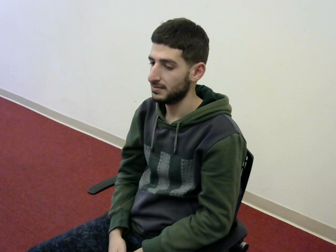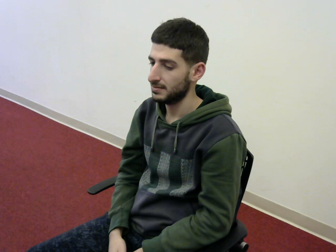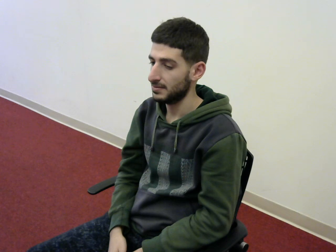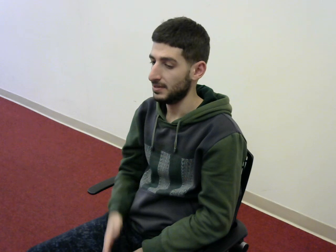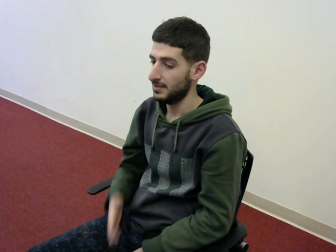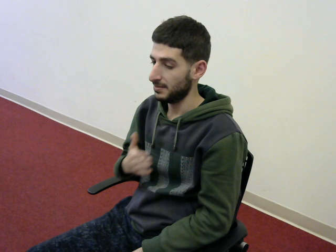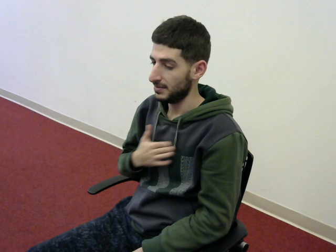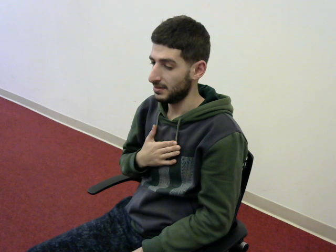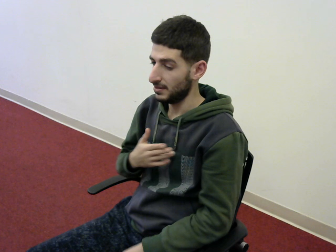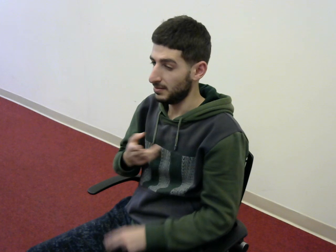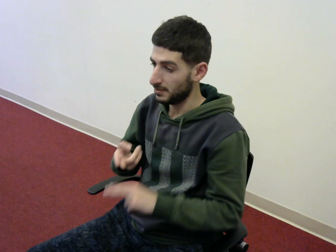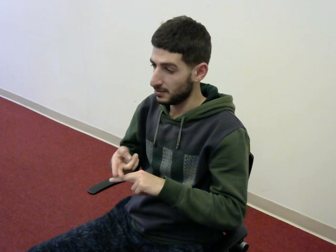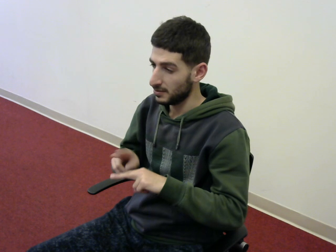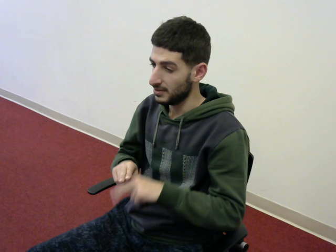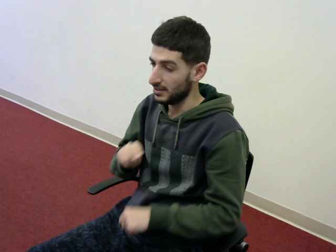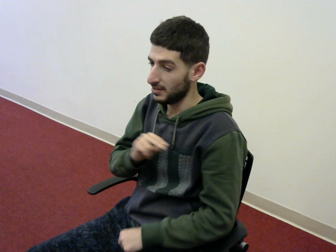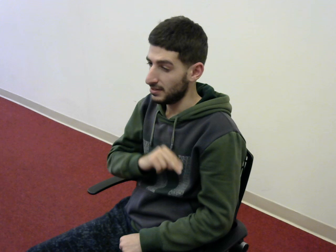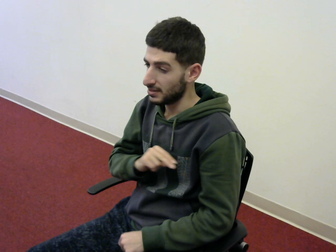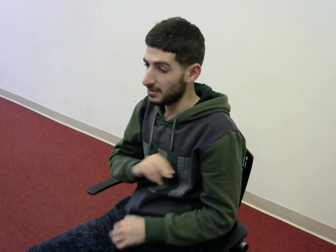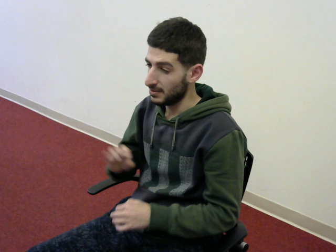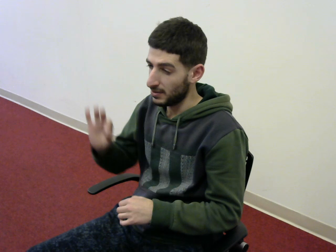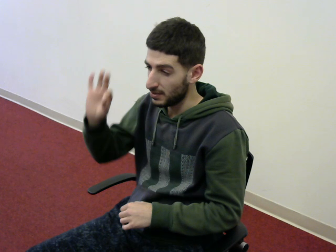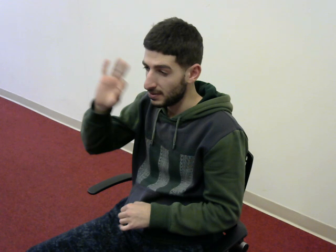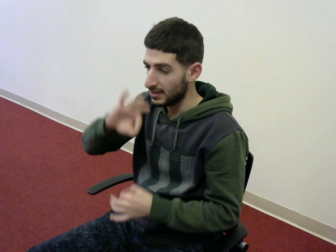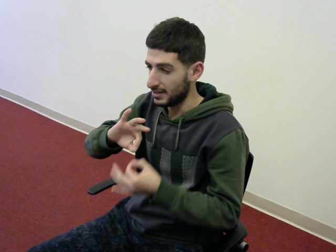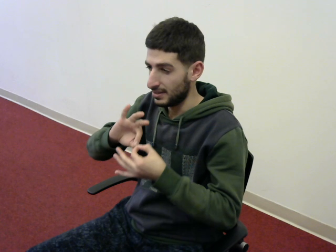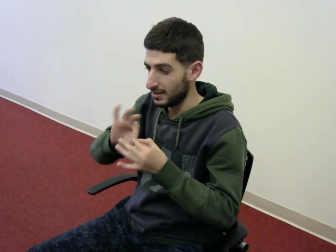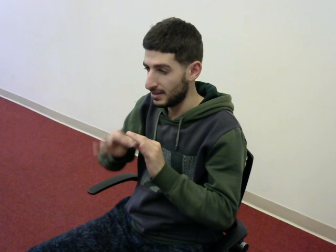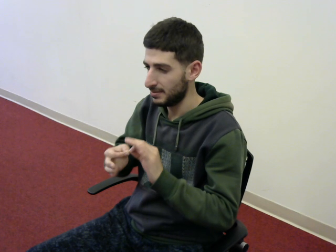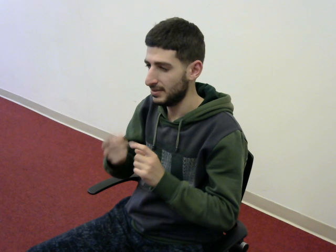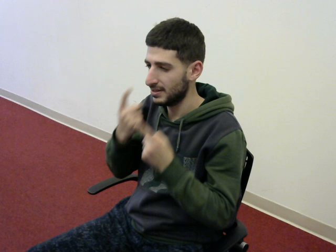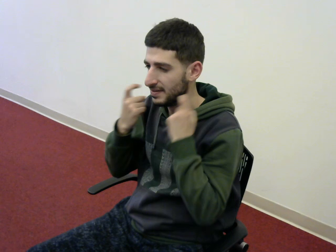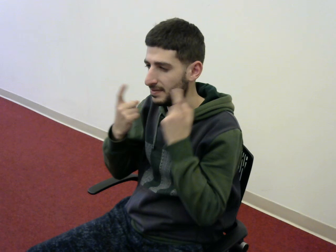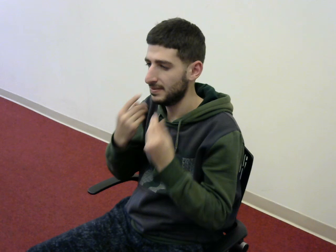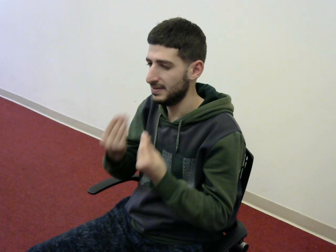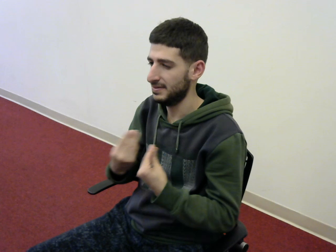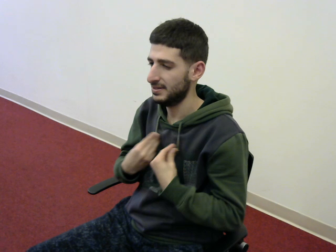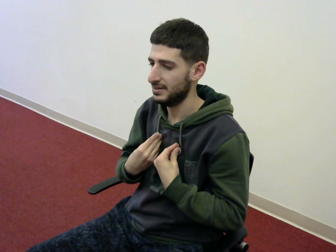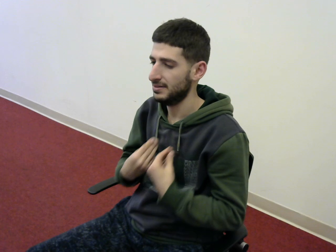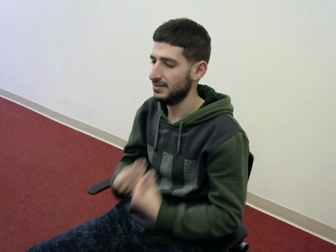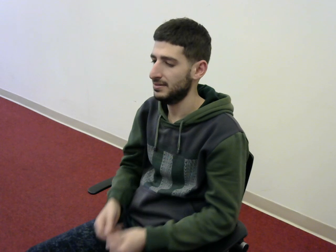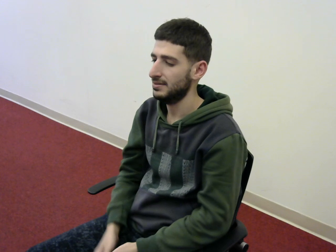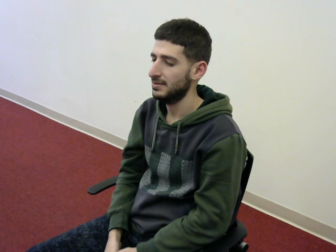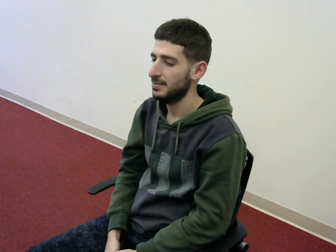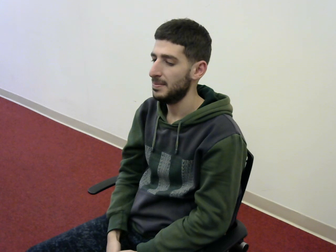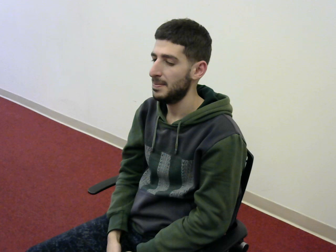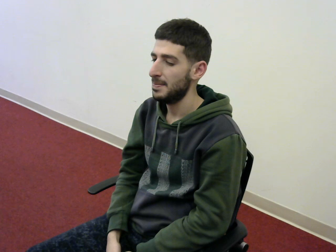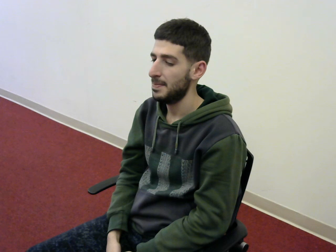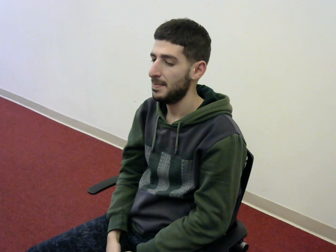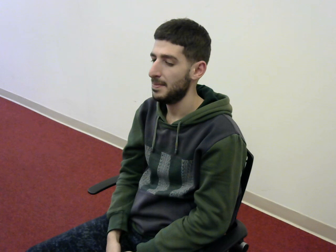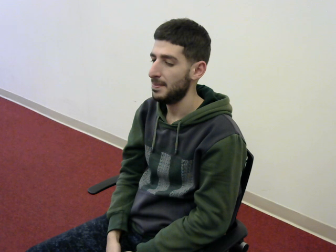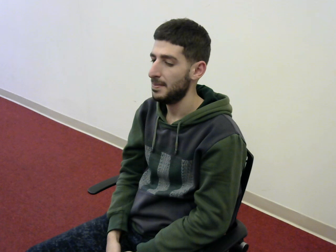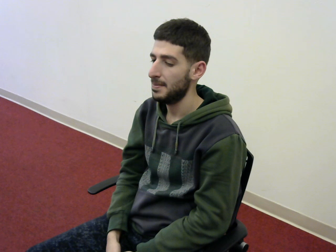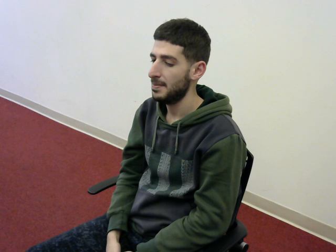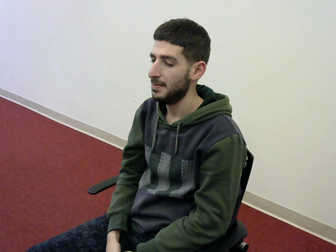Mənə bu iş haqqında ətraflı məlumat verin